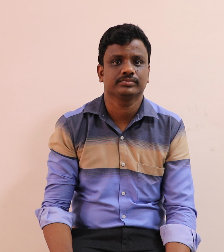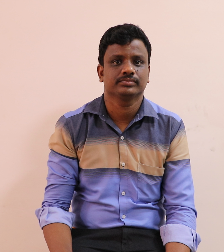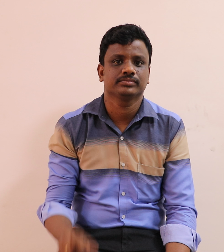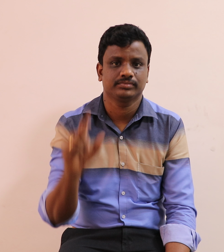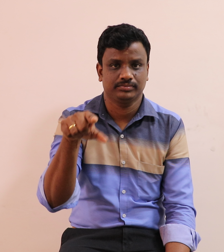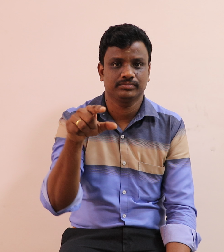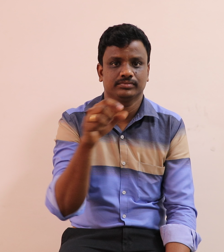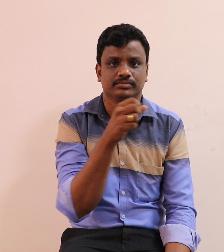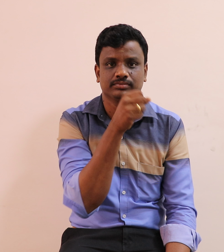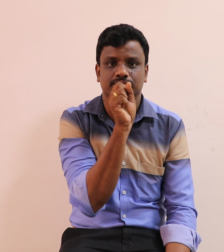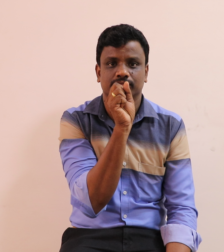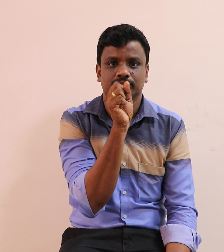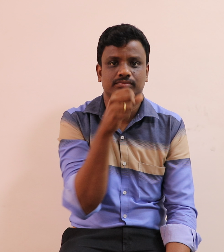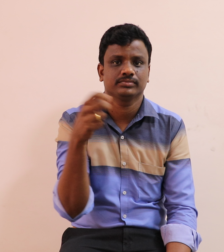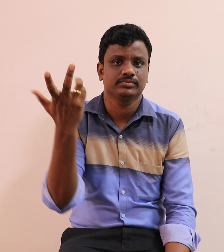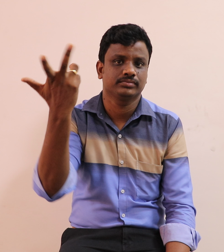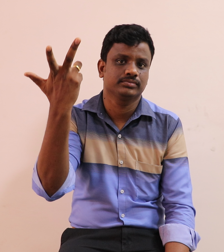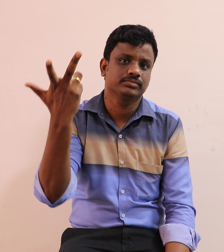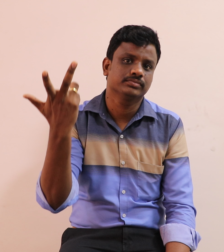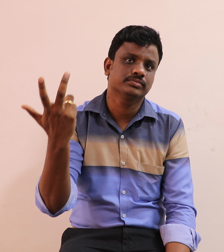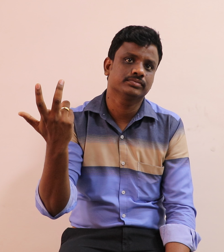how old are you